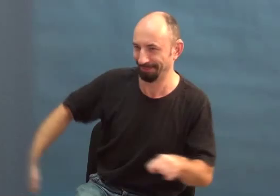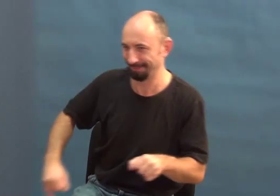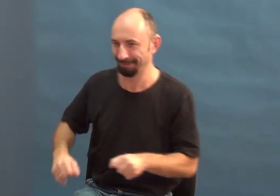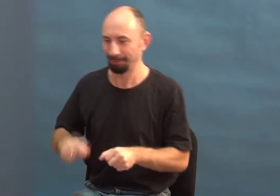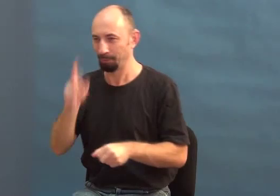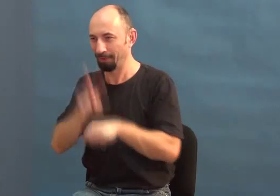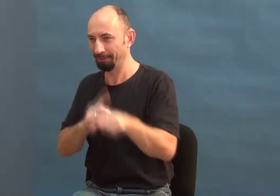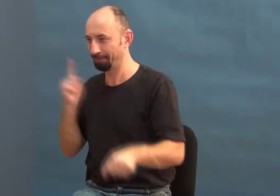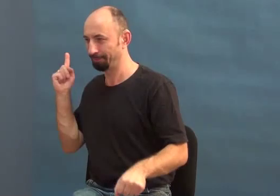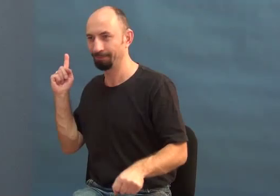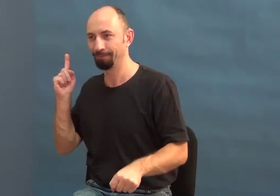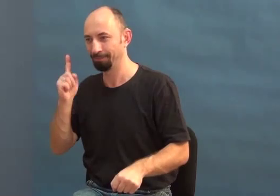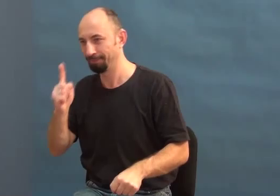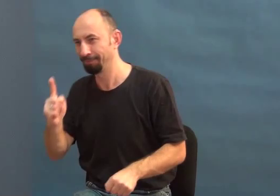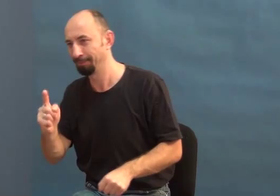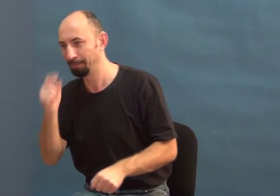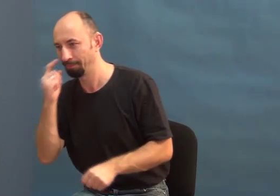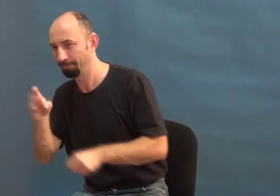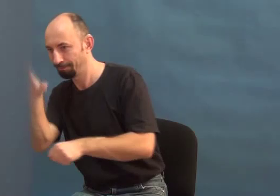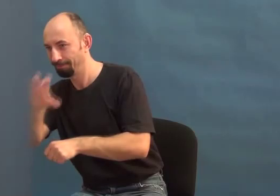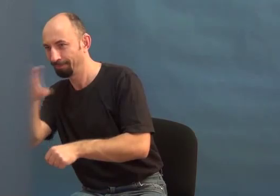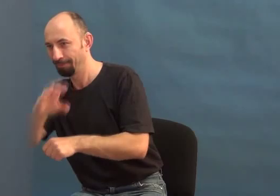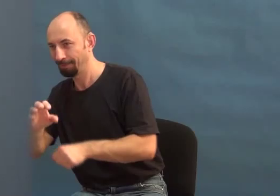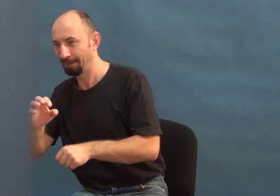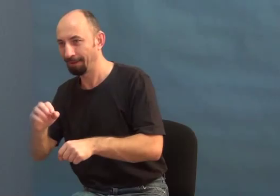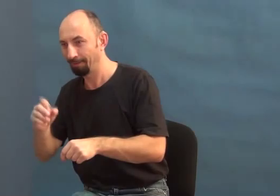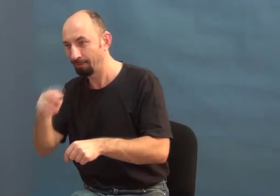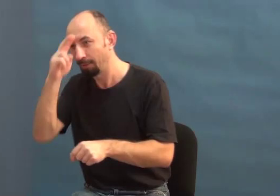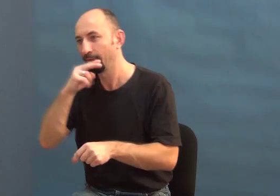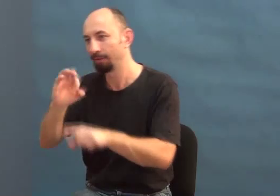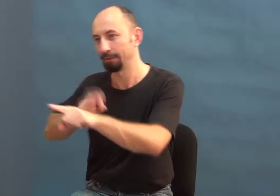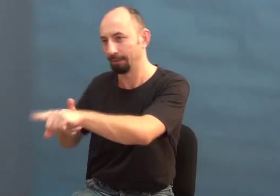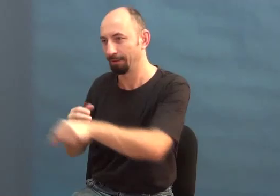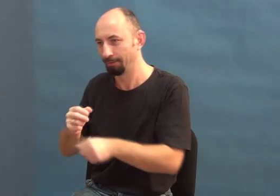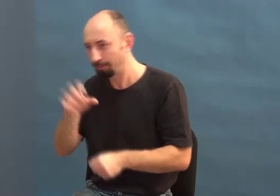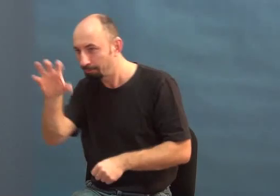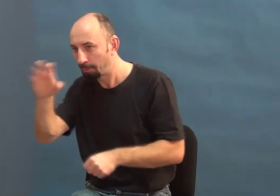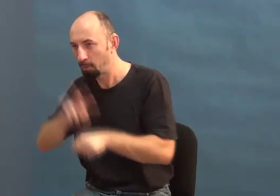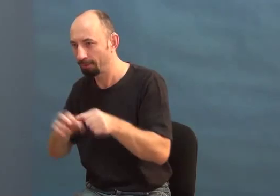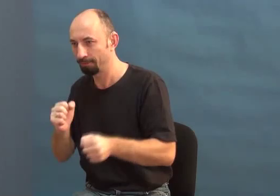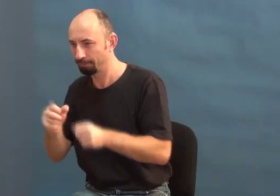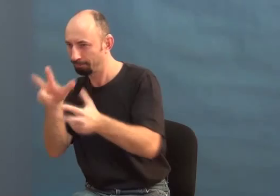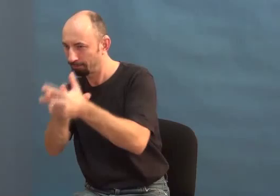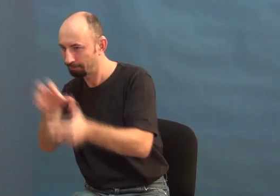Policjant idzie w ich stronę i bardzo dokładnie przygląda się ojcowi i synowi.